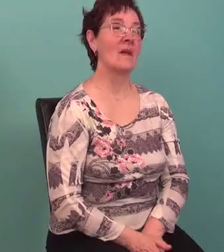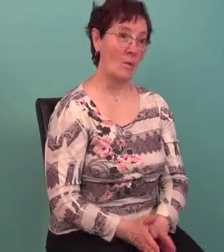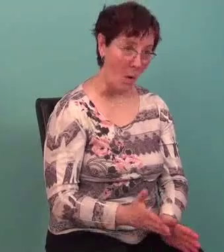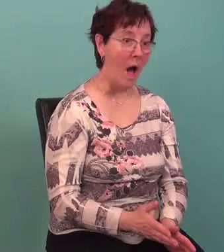Już?